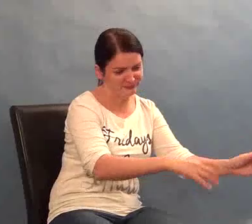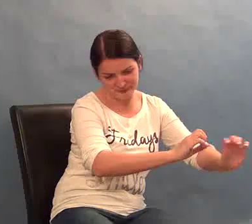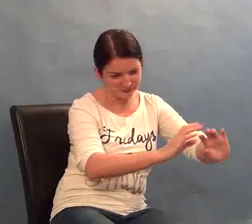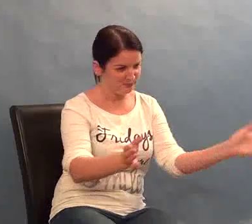Koniec.